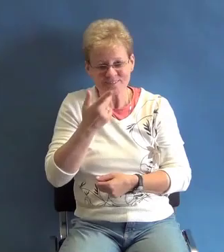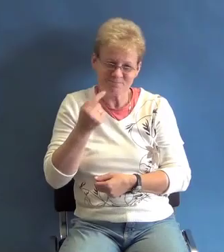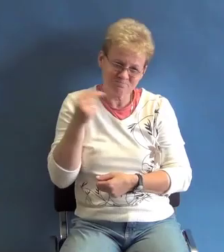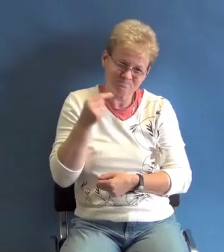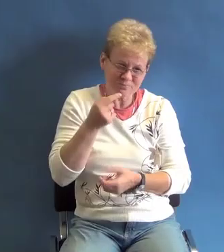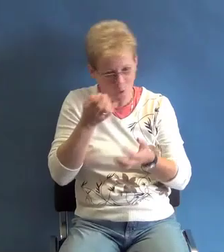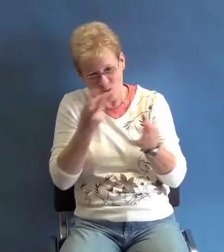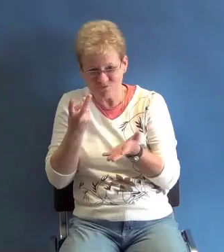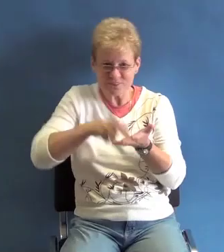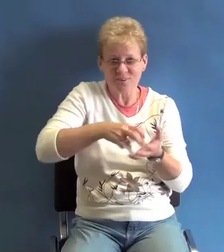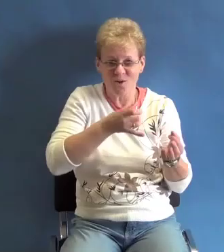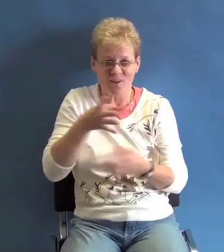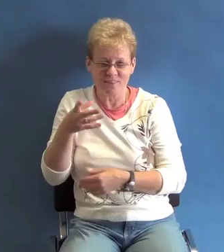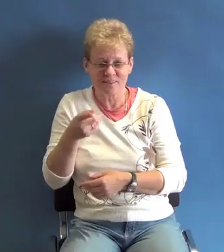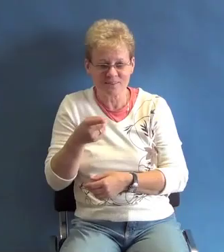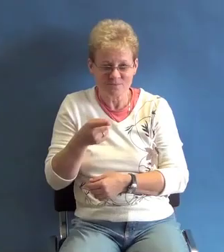Śpisz czy od razu wstajesz?